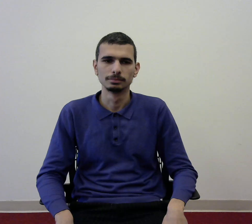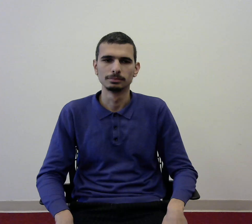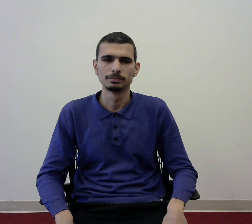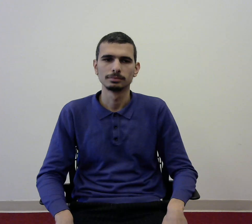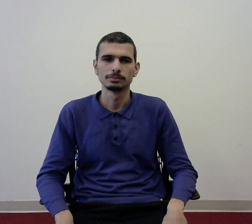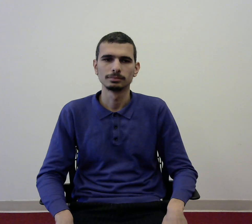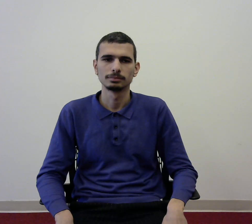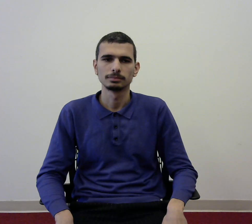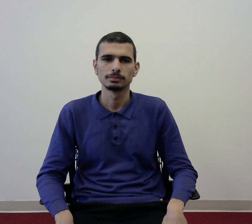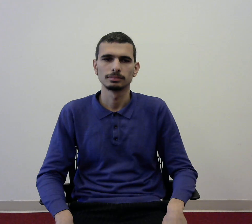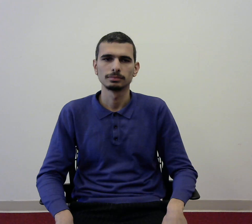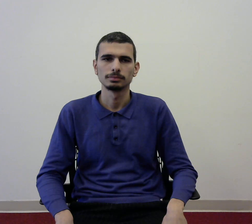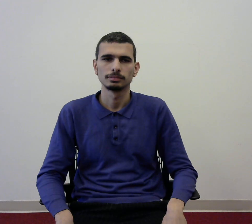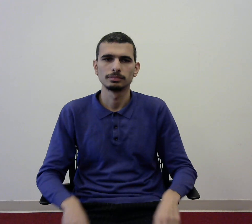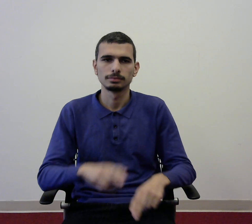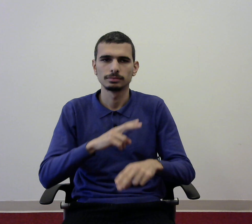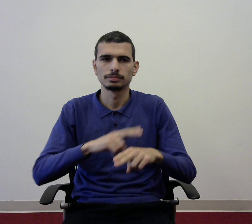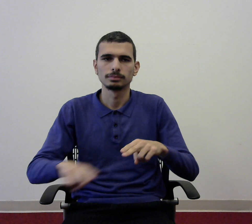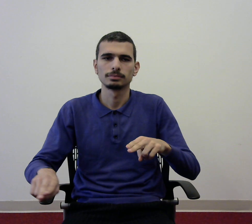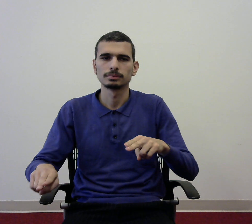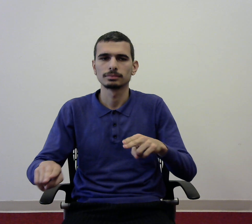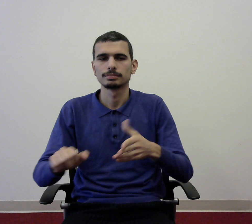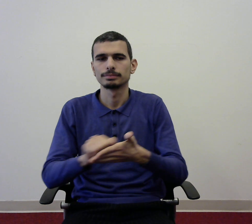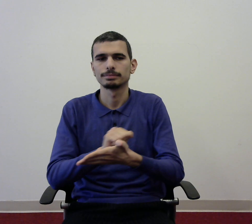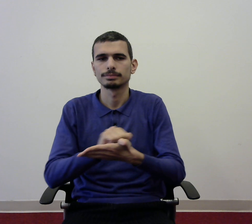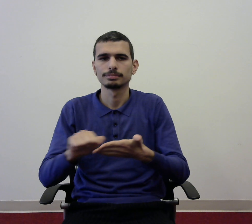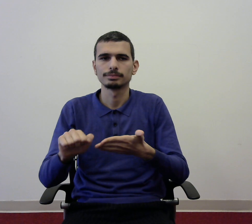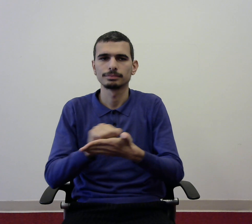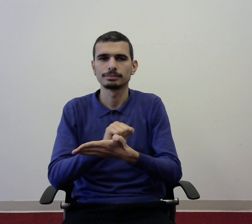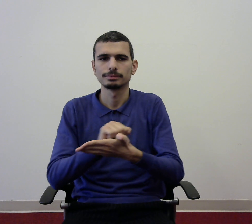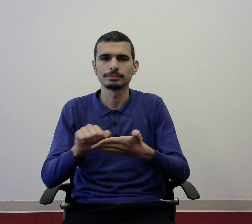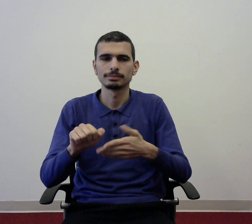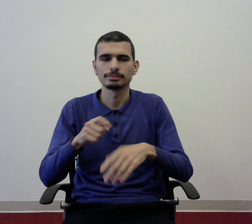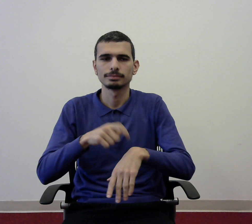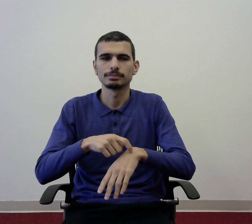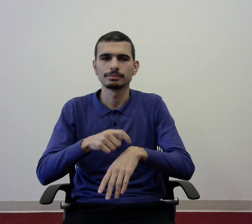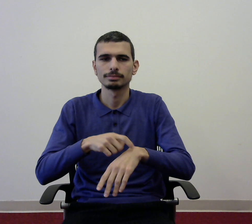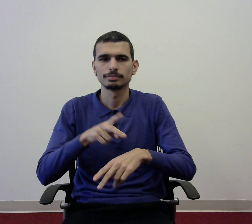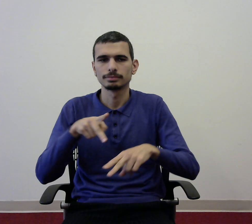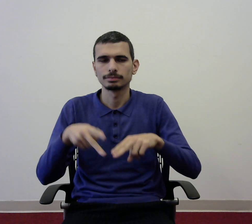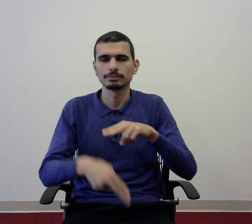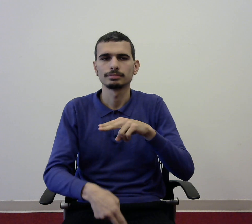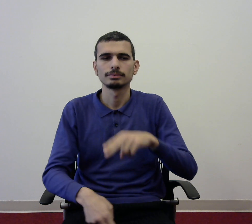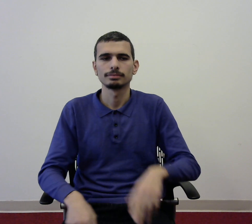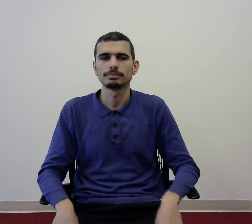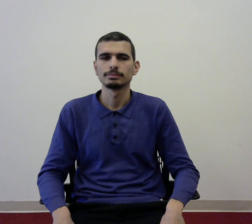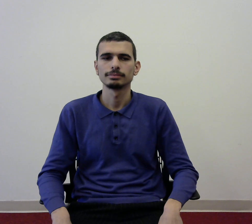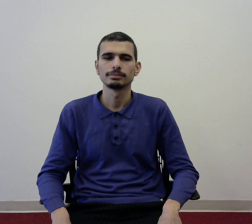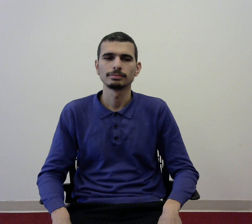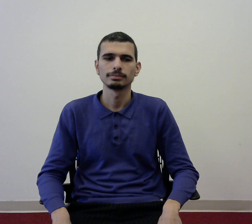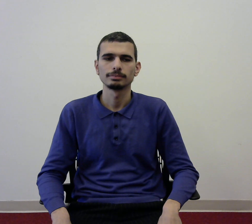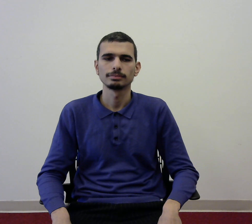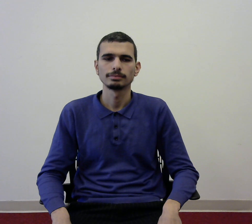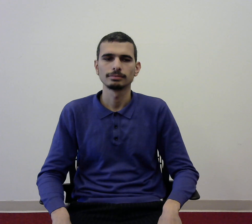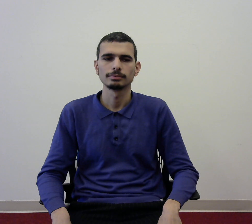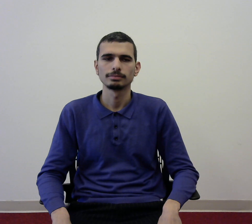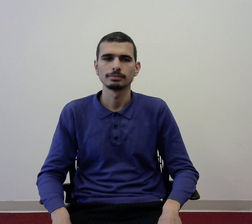İtmiş sənədin vaxtı bitib